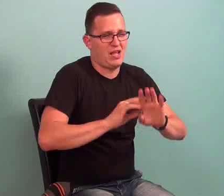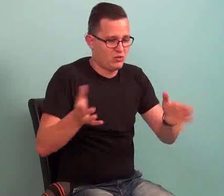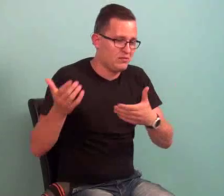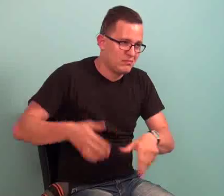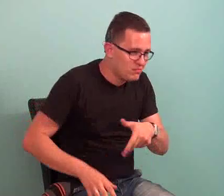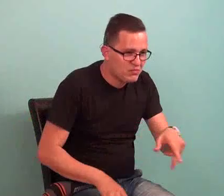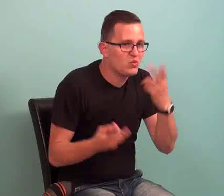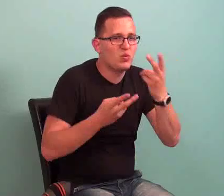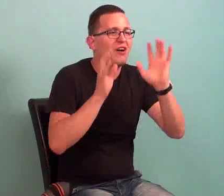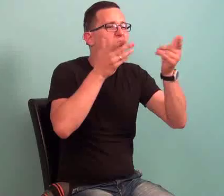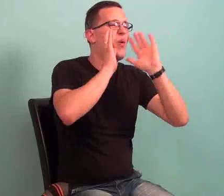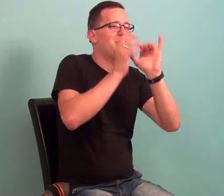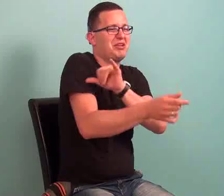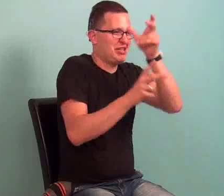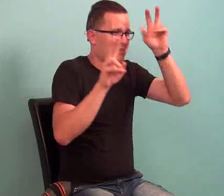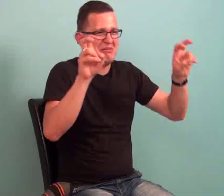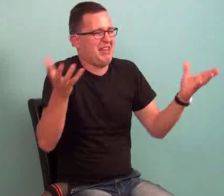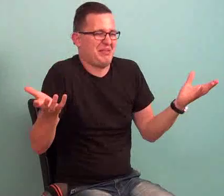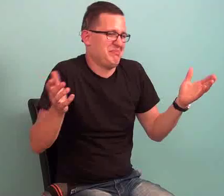Stawia psa na ziemi. Idzie, szuka i woła imię żaby, nie wiem jakie.